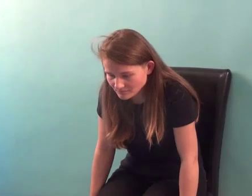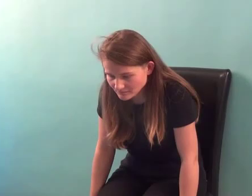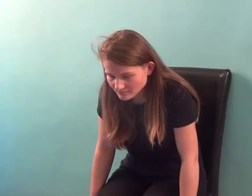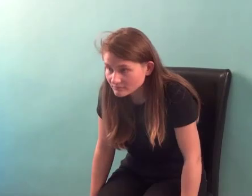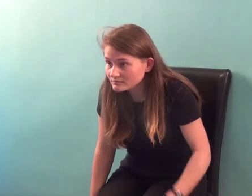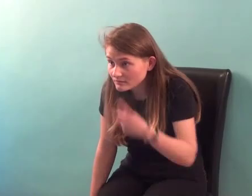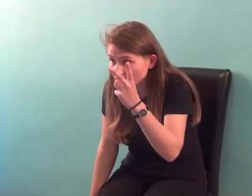Drugi?